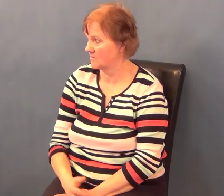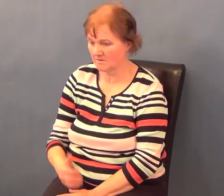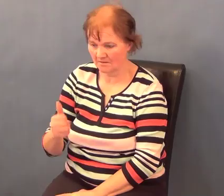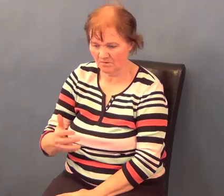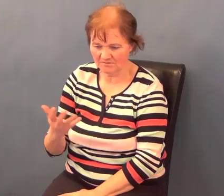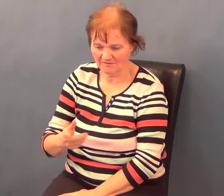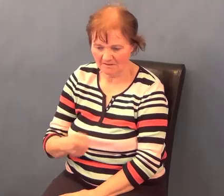Gdzie stać?